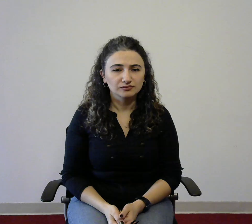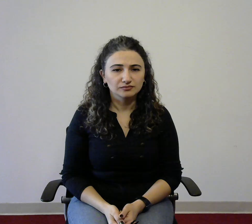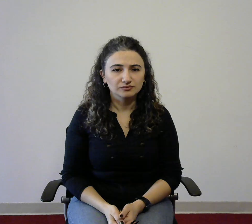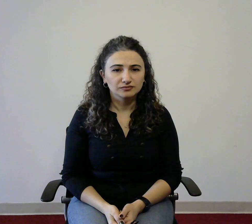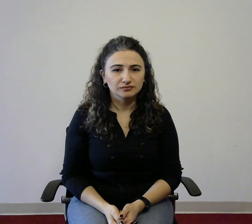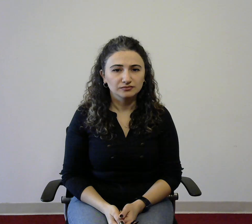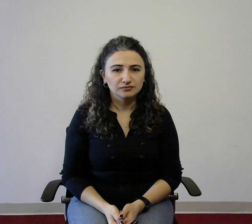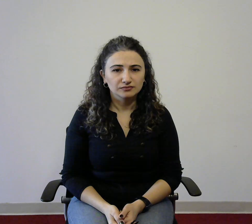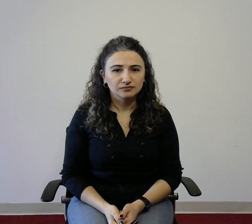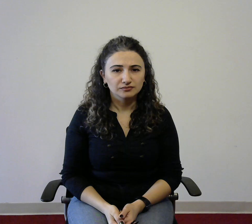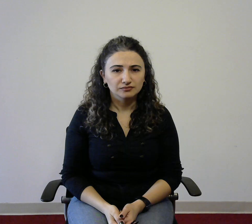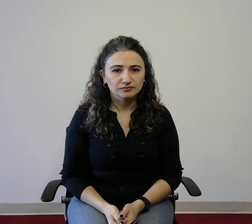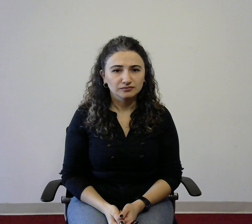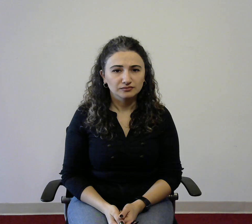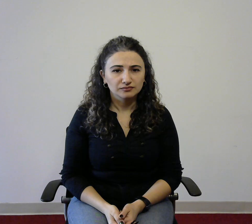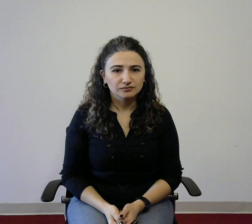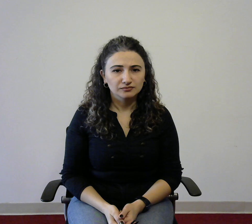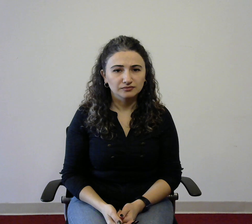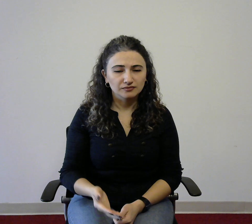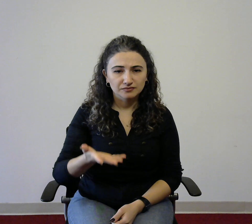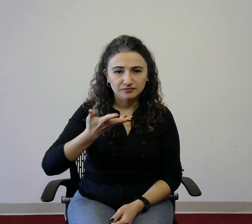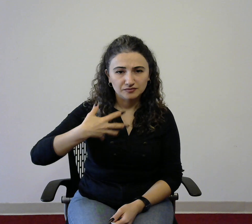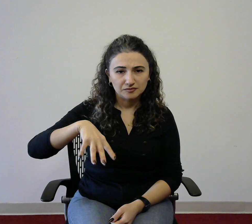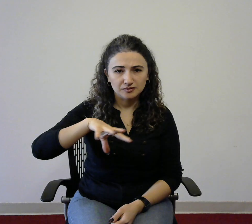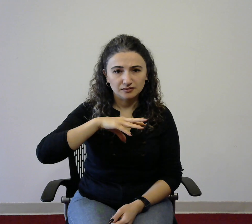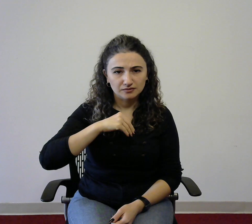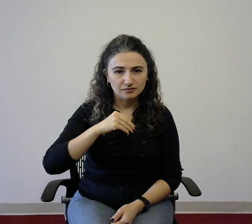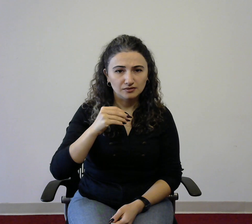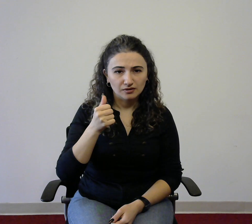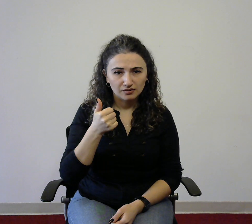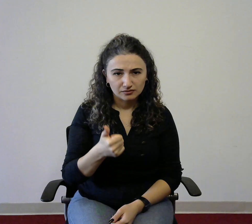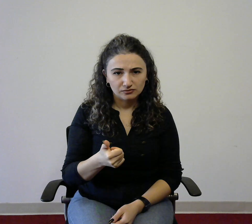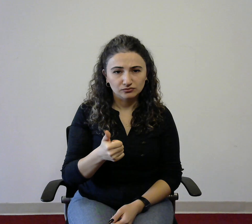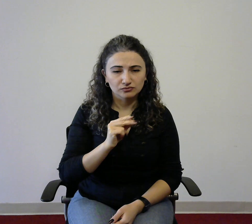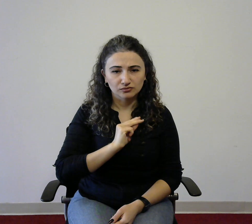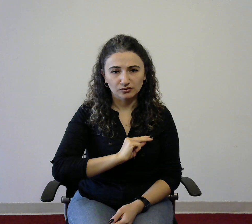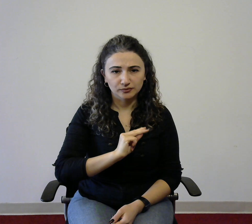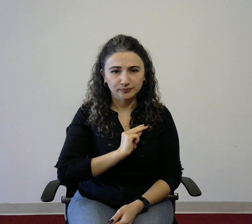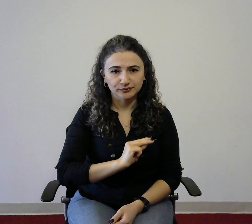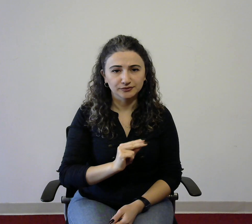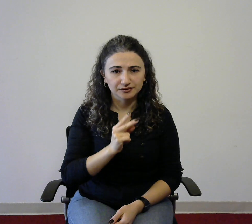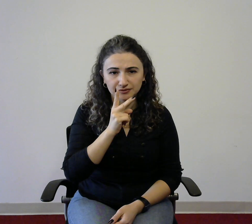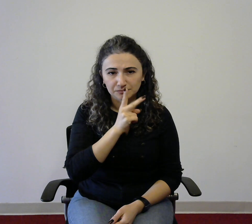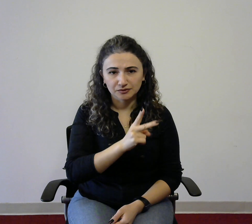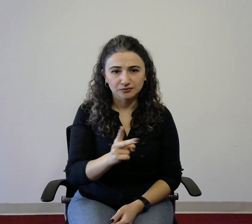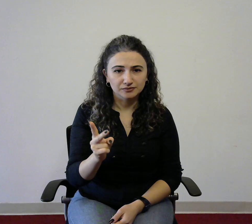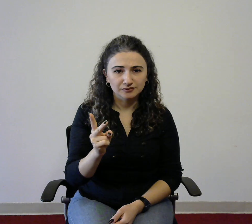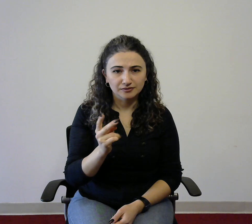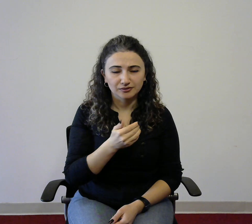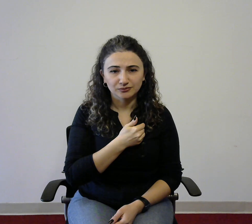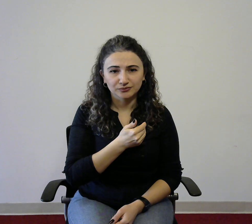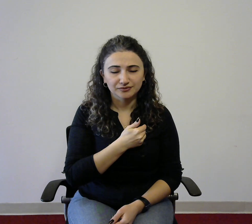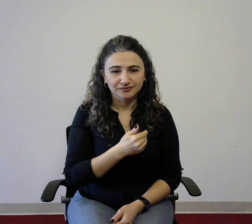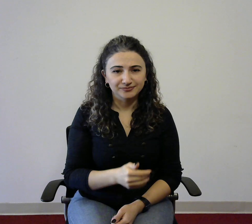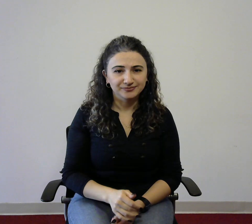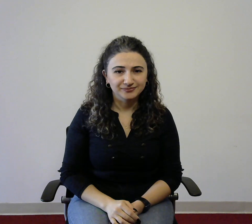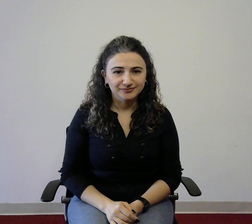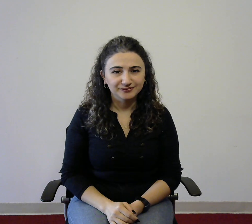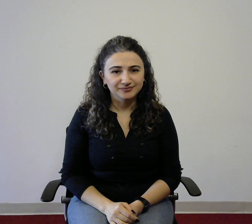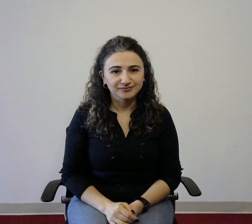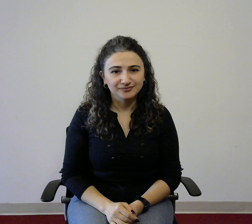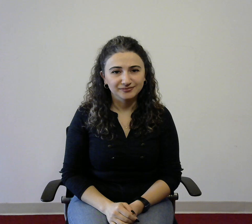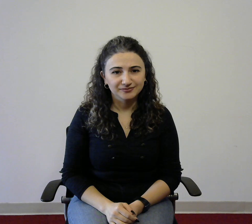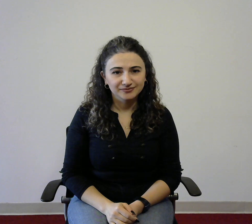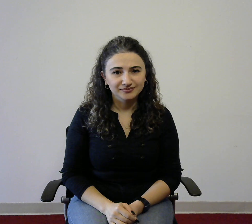Hamı yaxşı işlər görmək istəyir